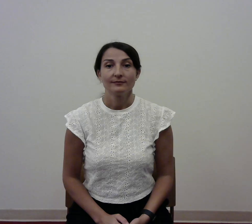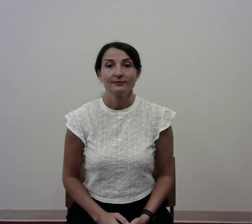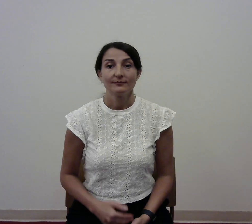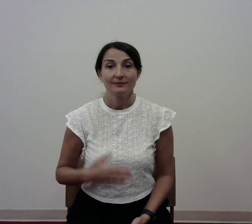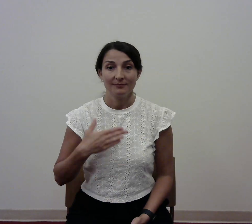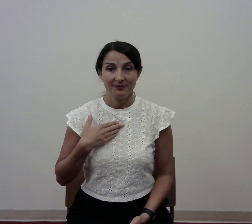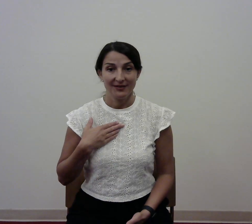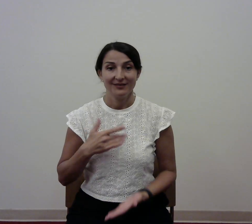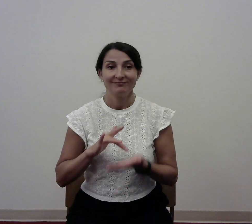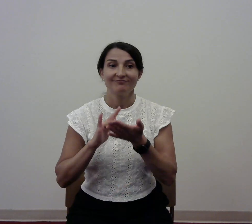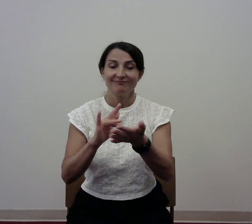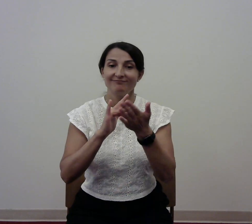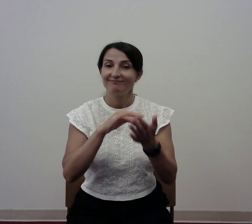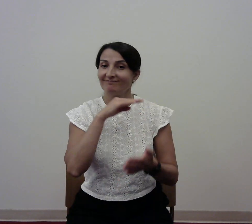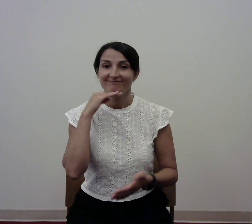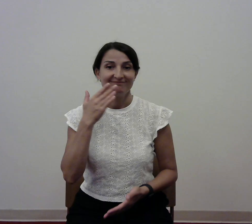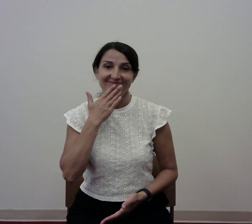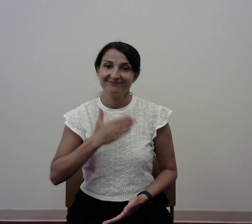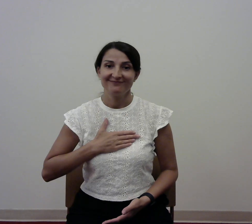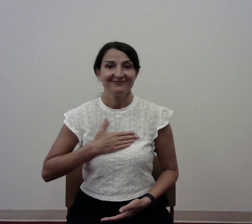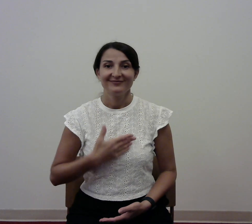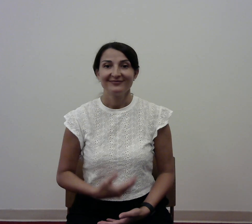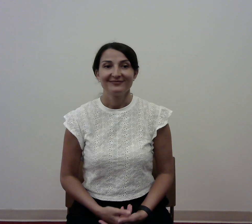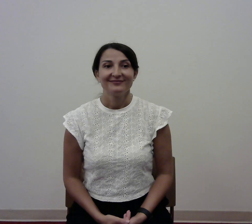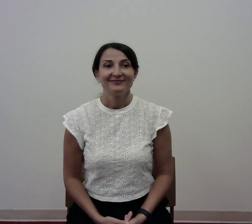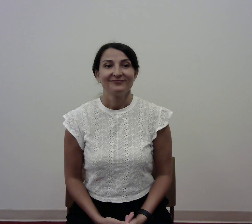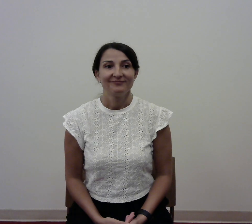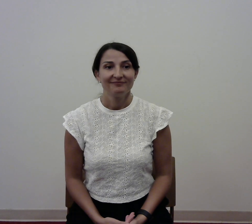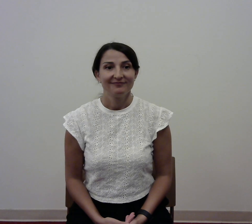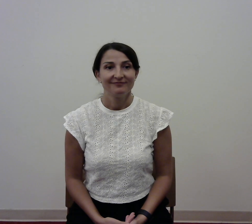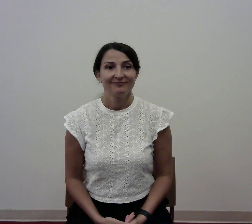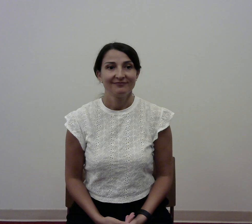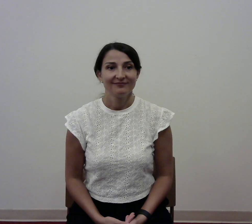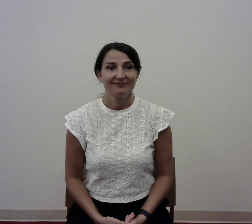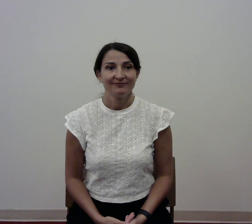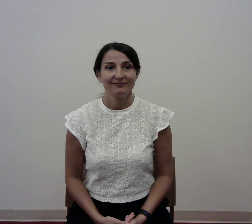Mən səyahət etməyi çox sevirəm